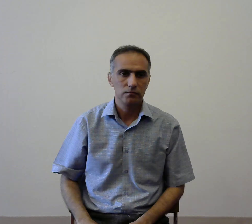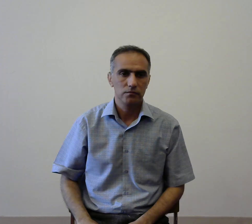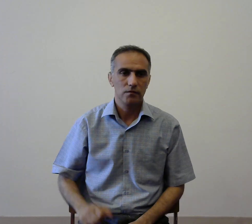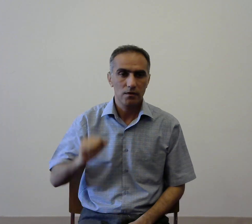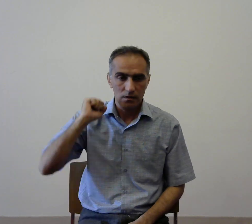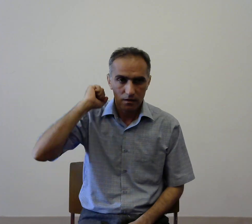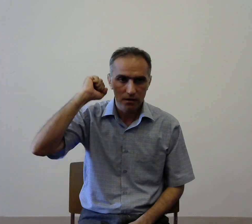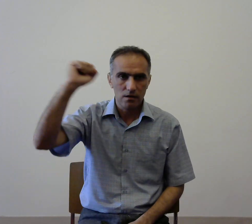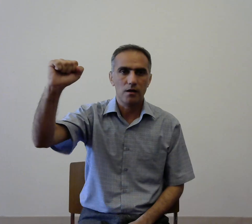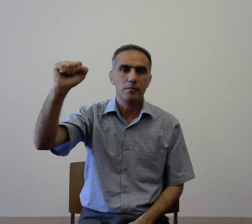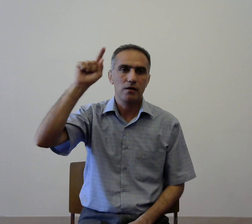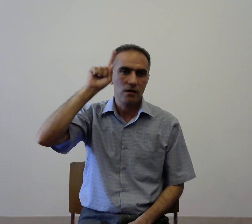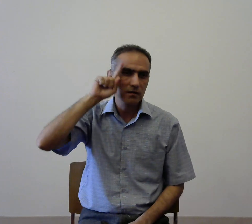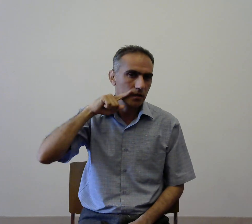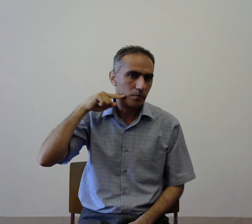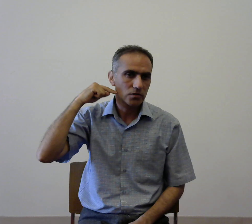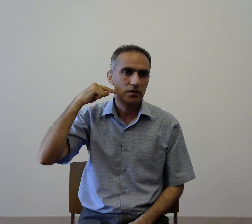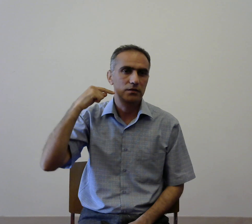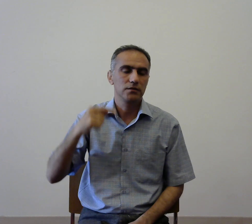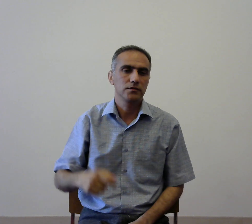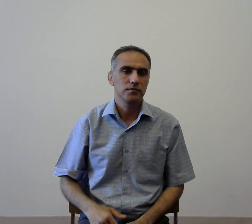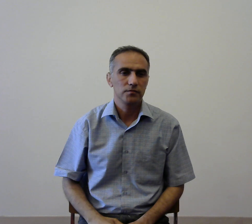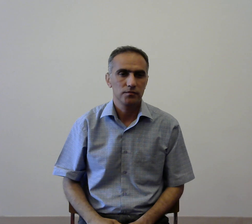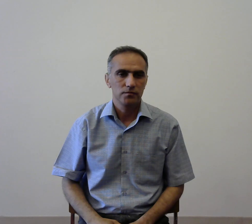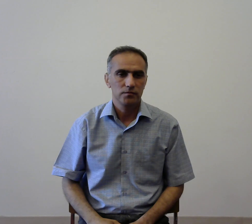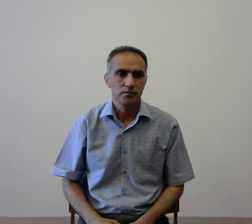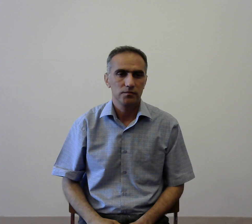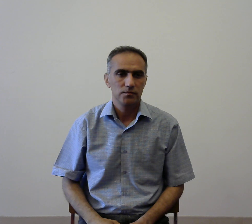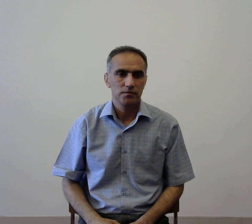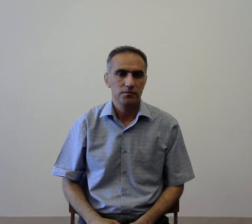Qarabağ Azərbaycandır!